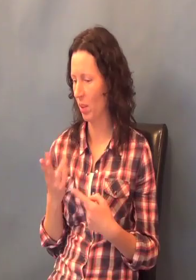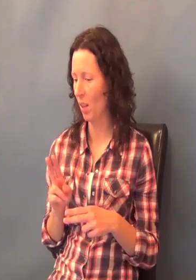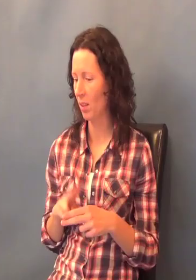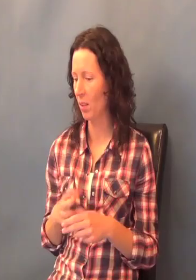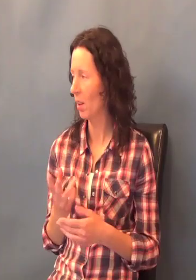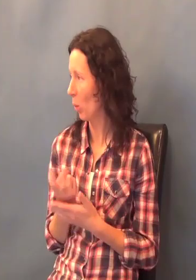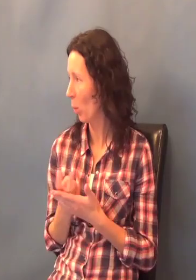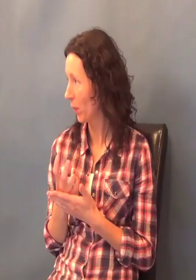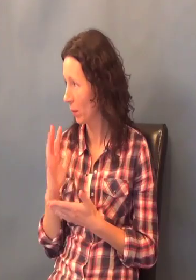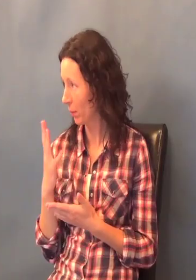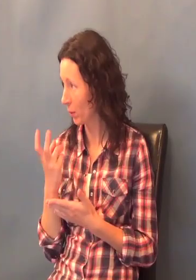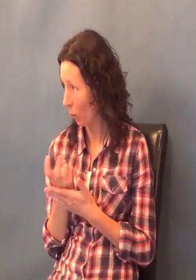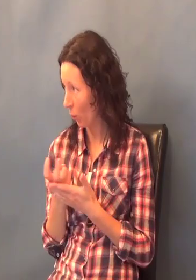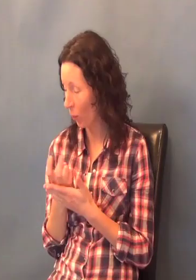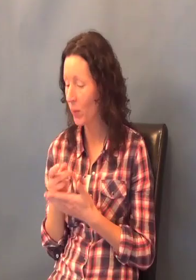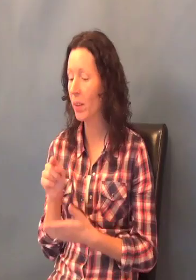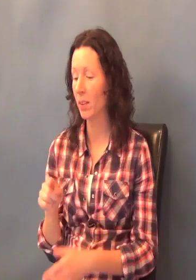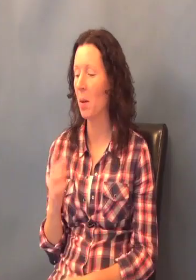Data? Luty? Piąty lutego?